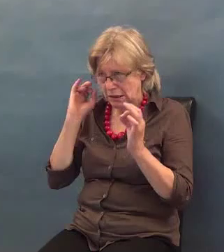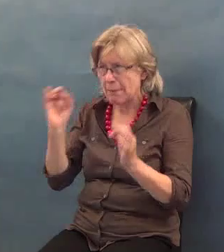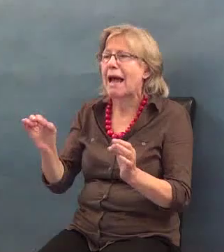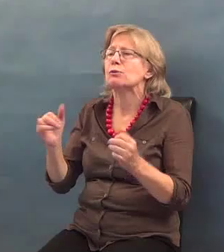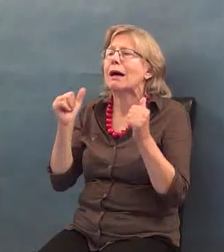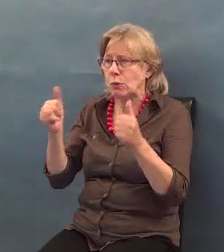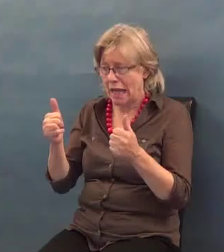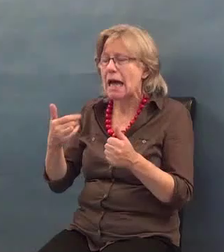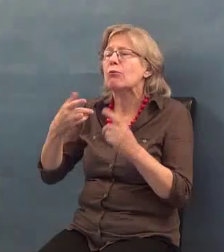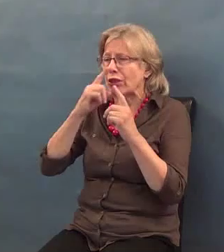Dobrze, super.